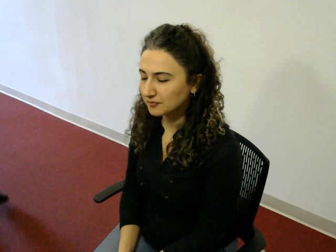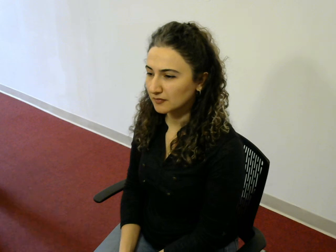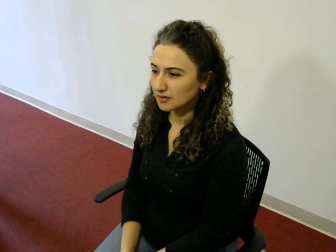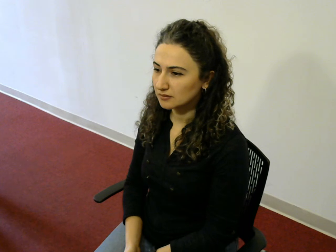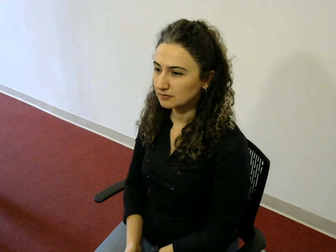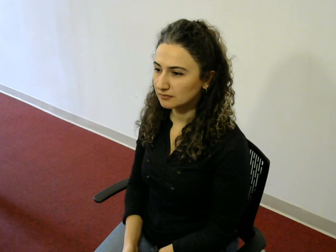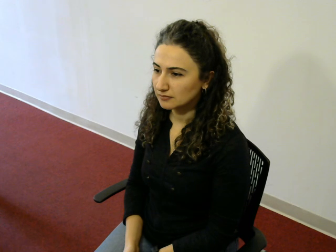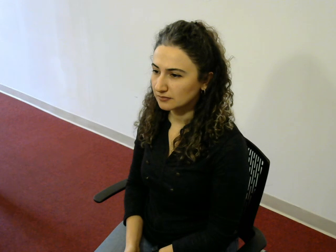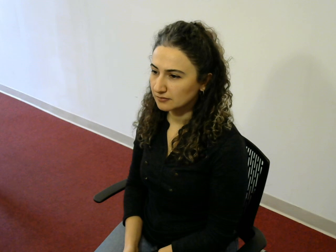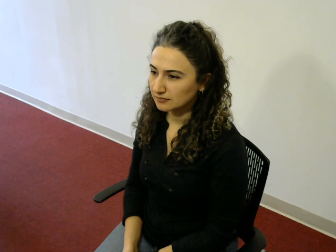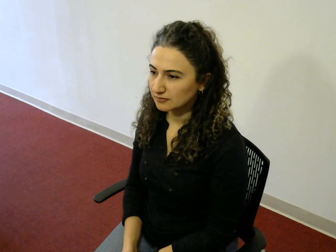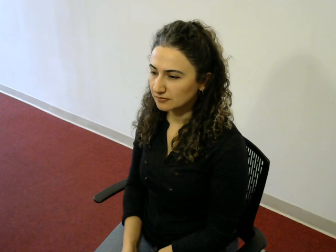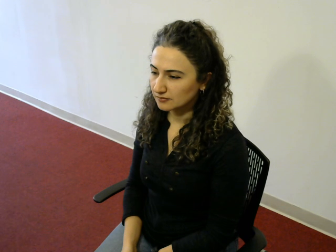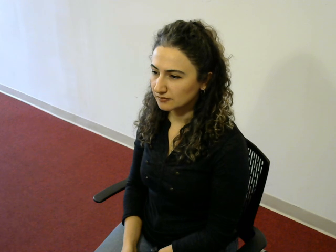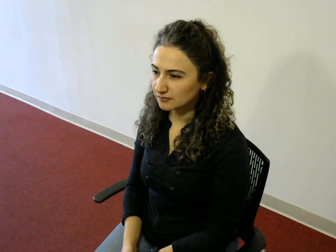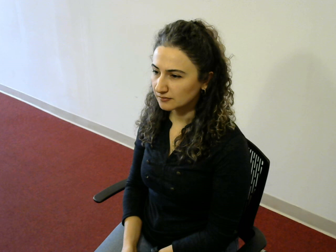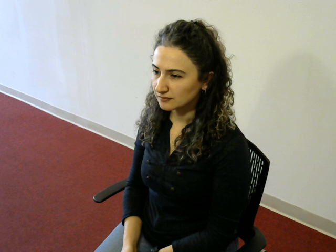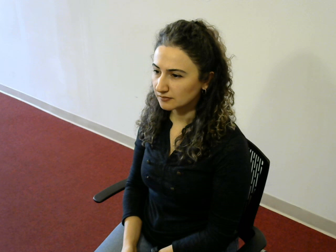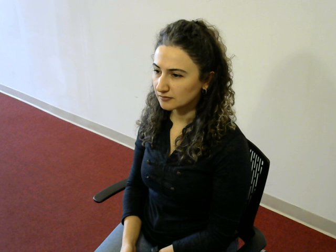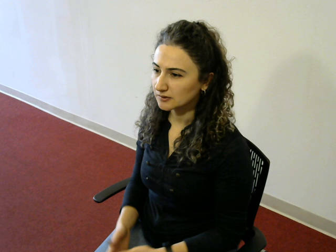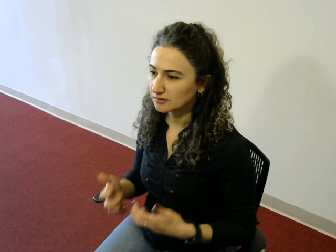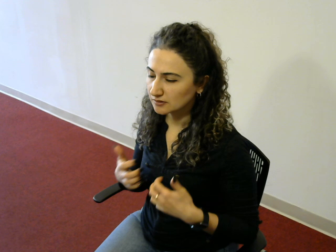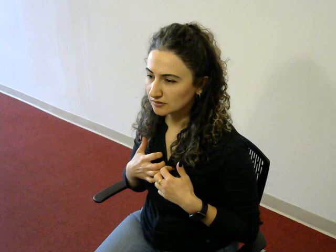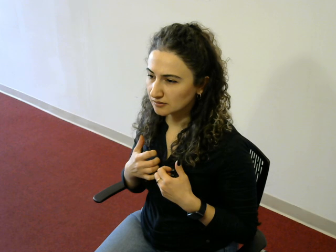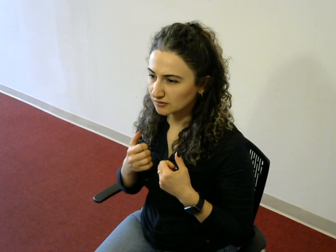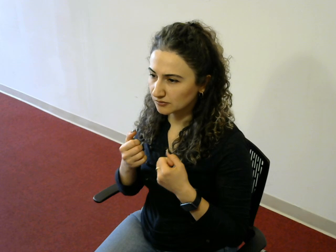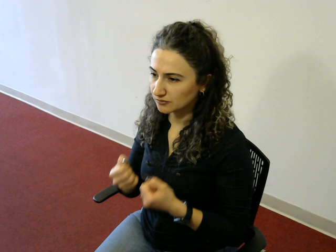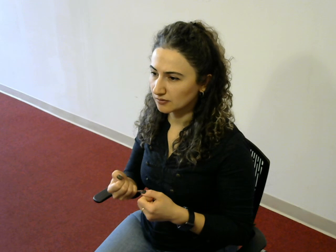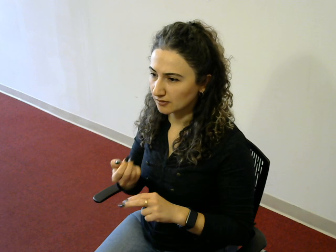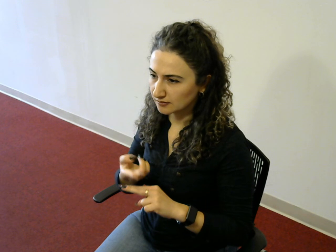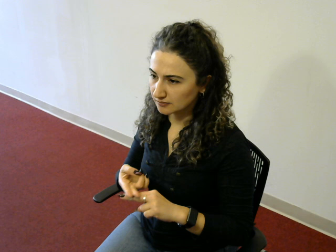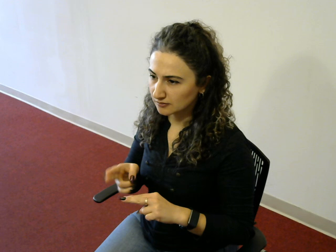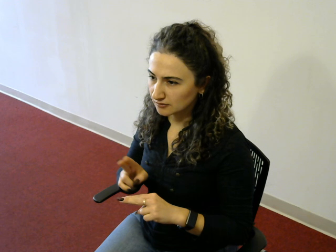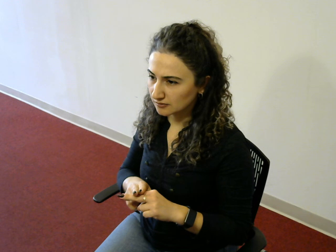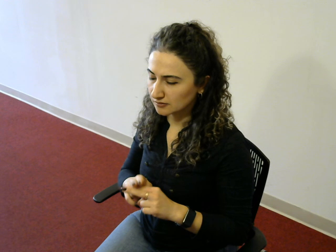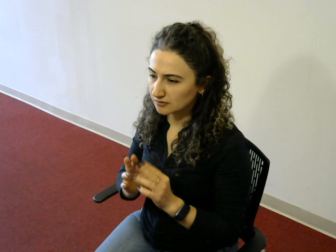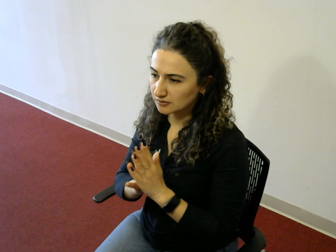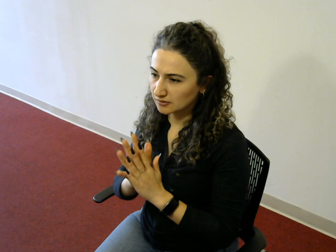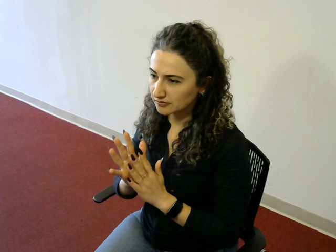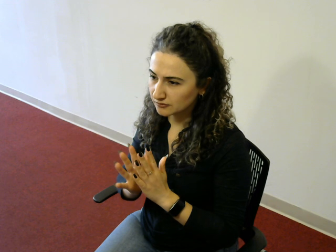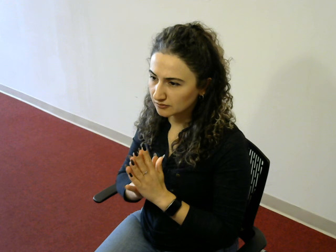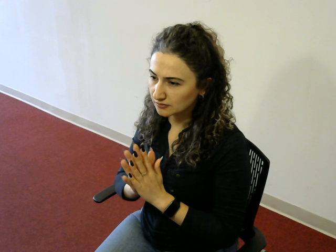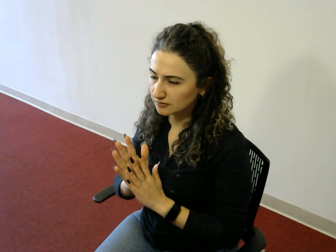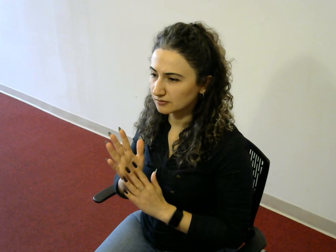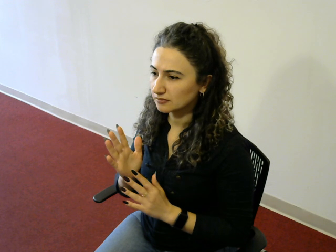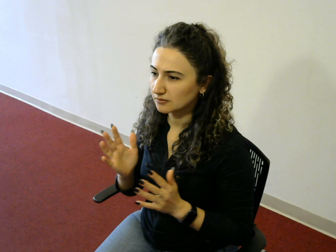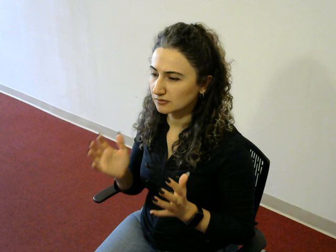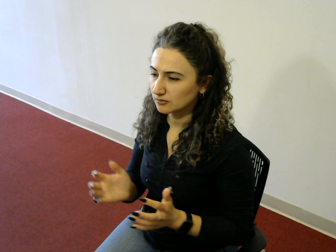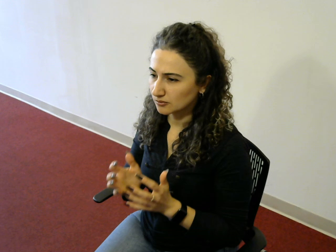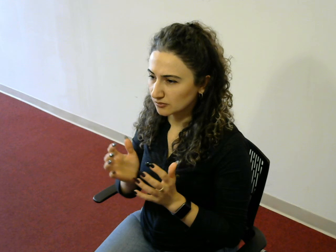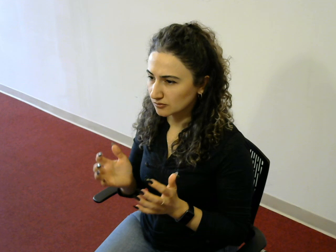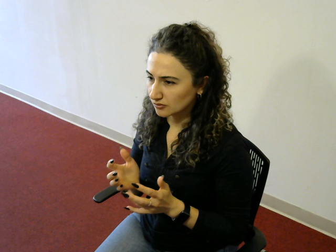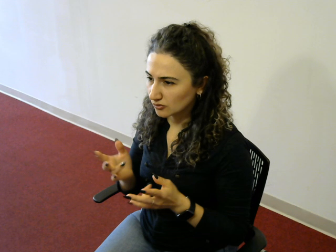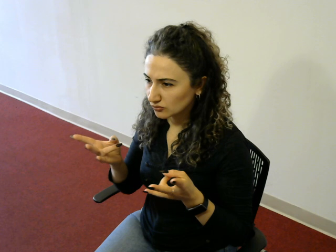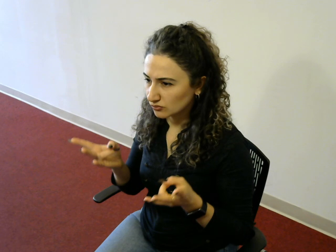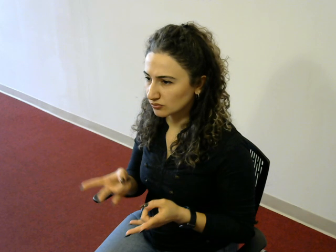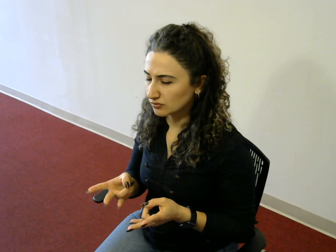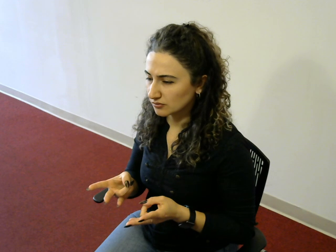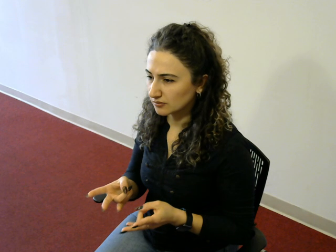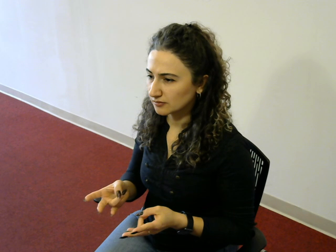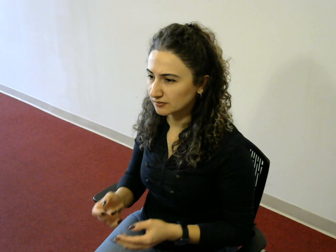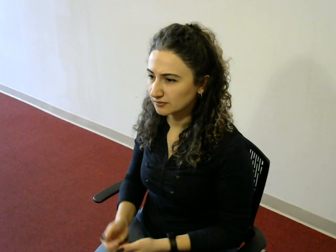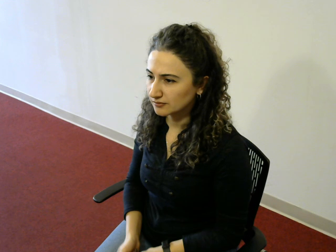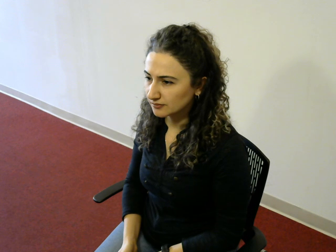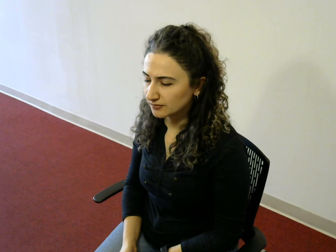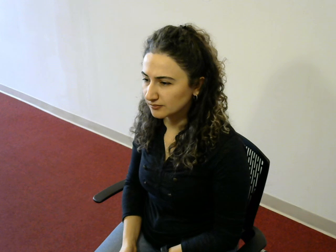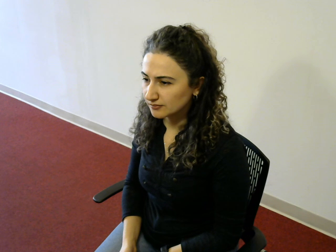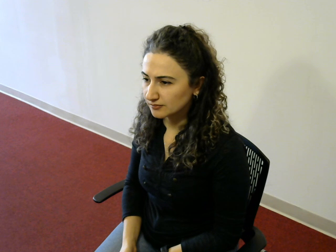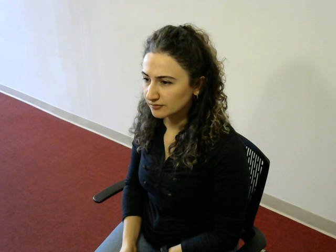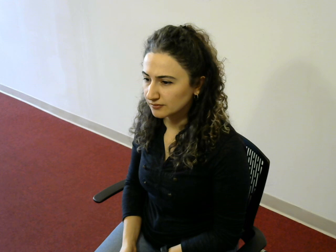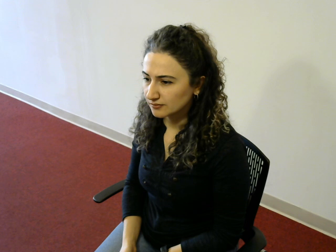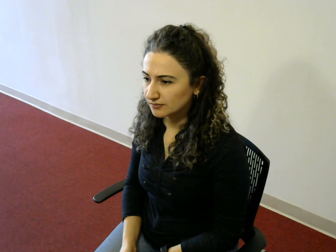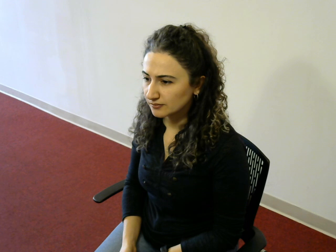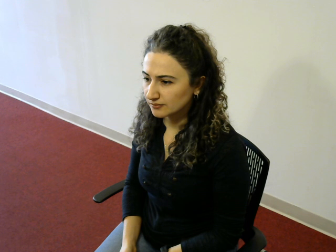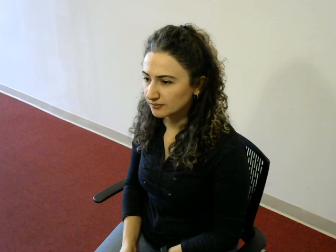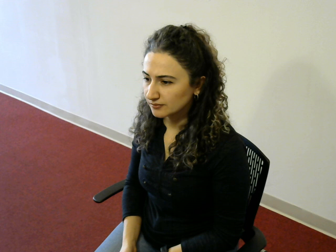Sağlamlığımız üçün bitkiləri qorumaq lazımdır